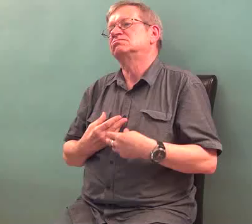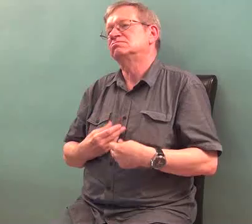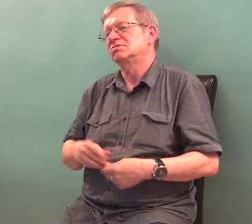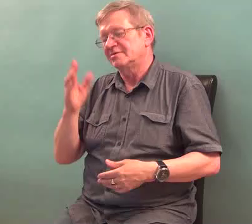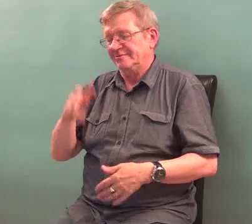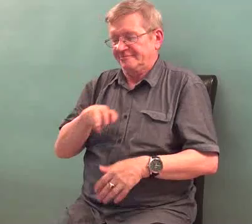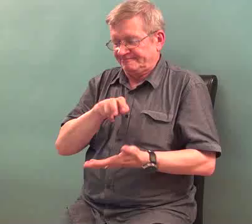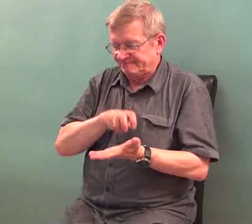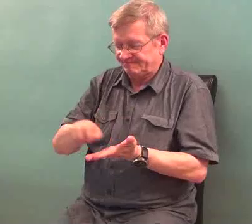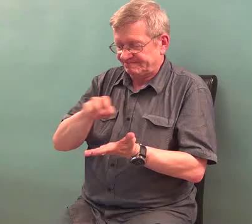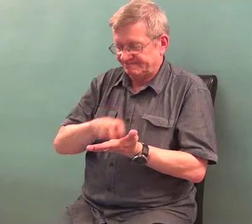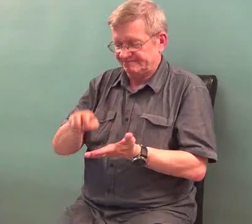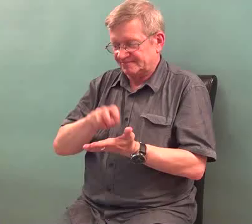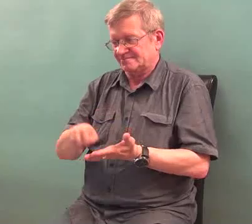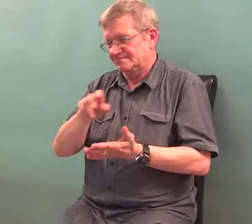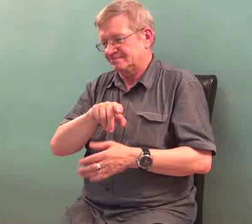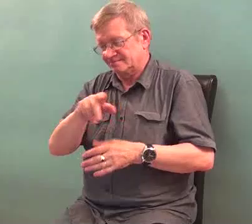Szli dalej, płynęli.